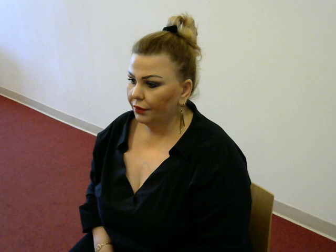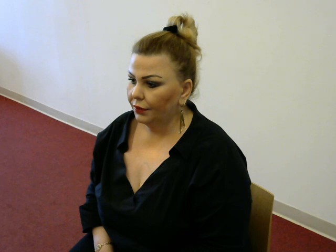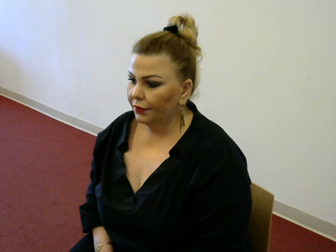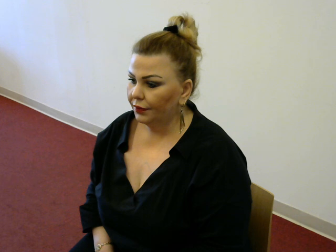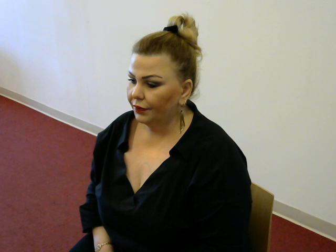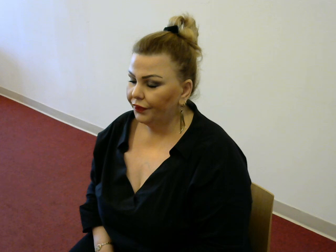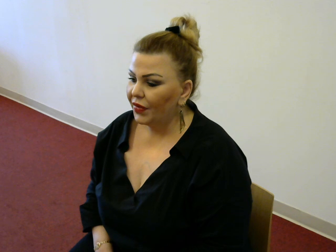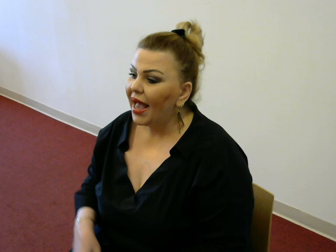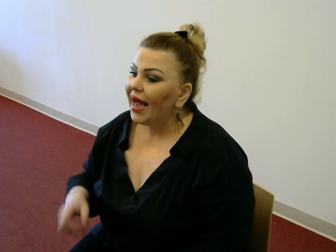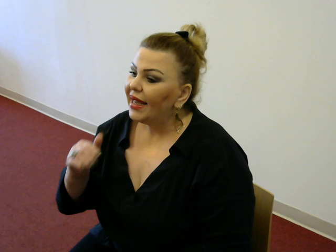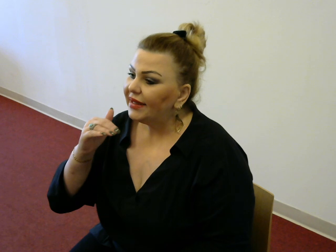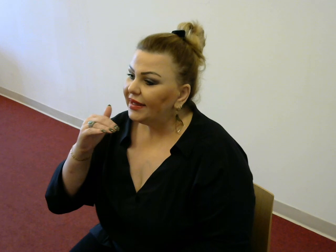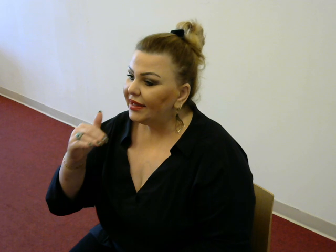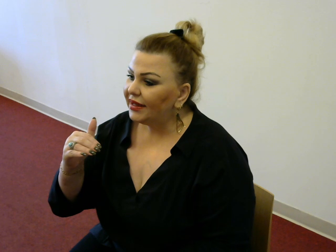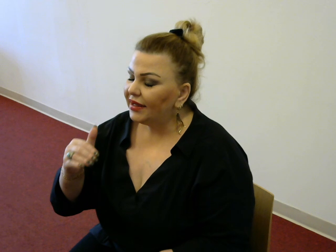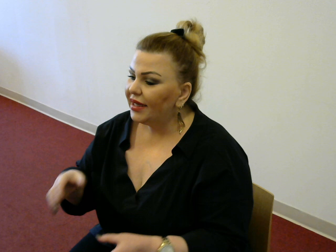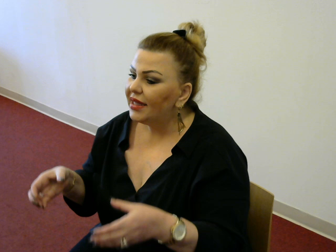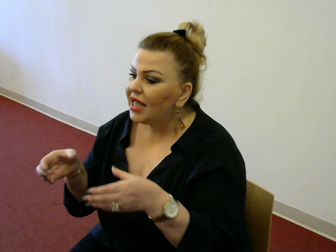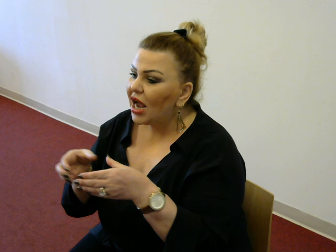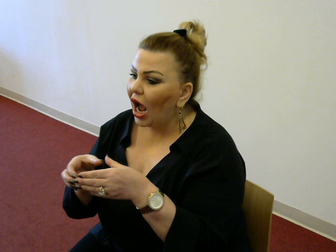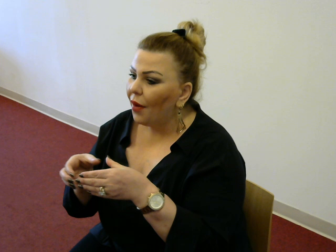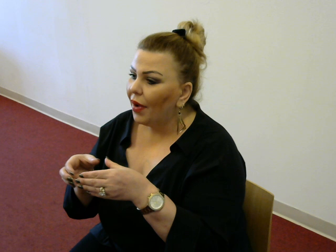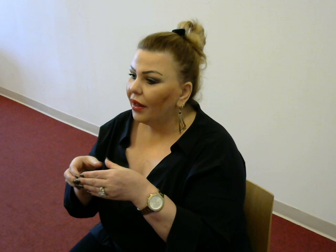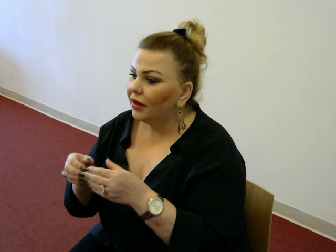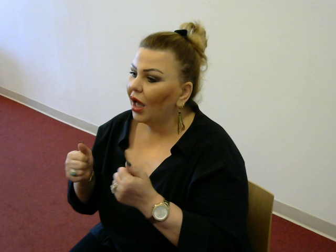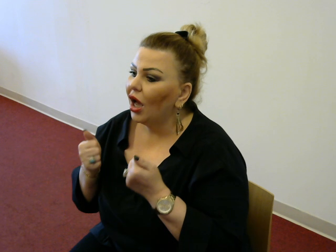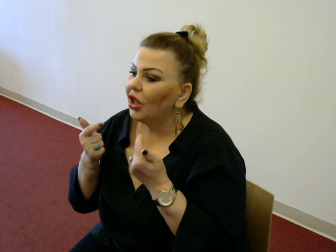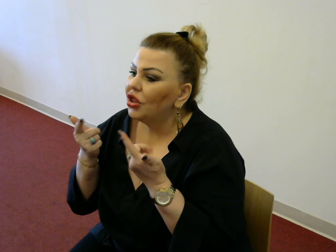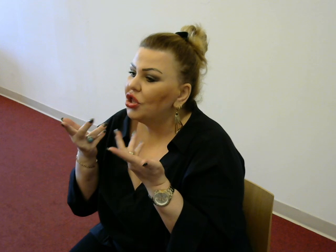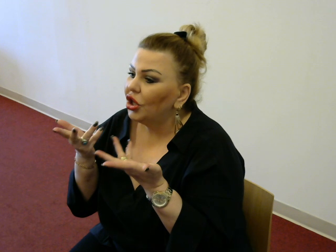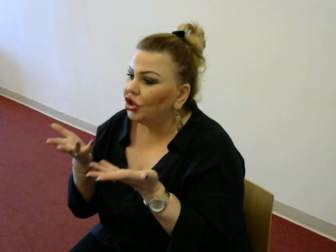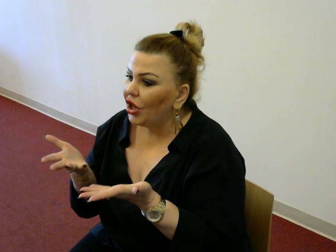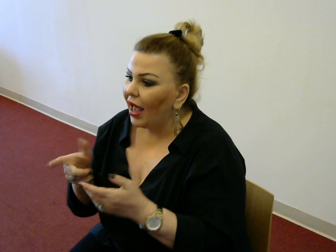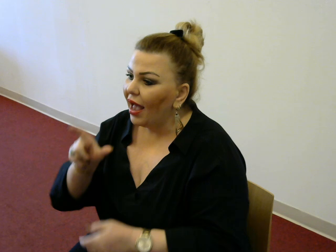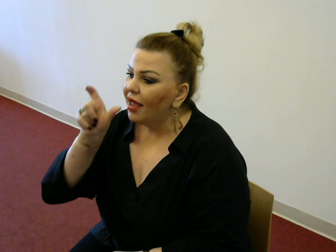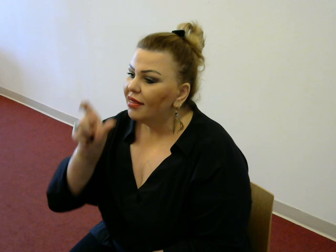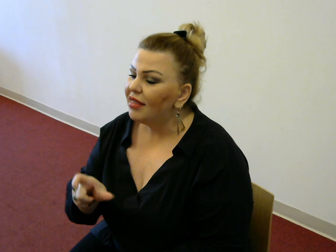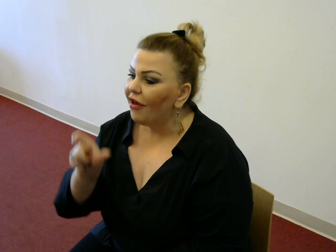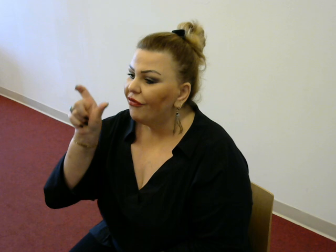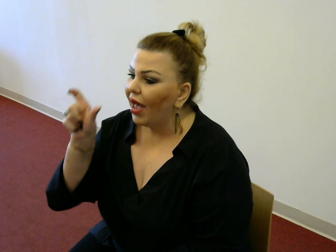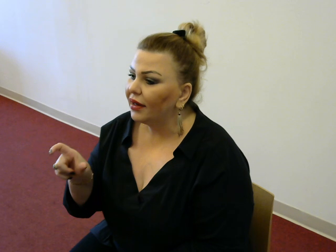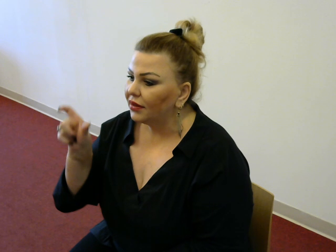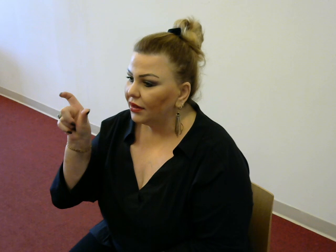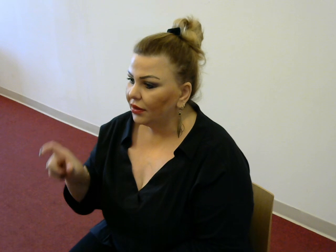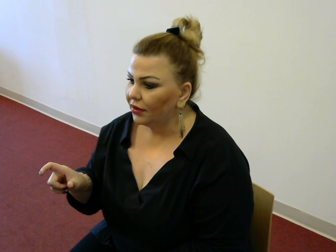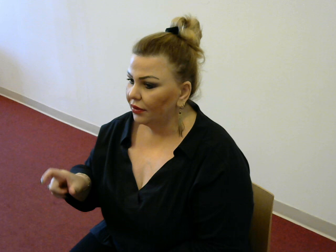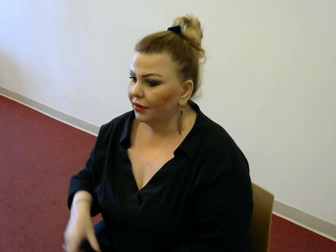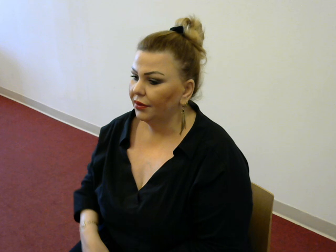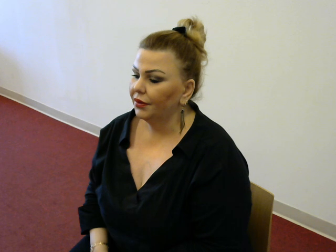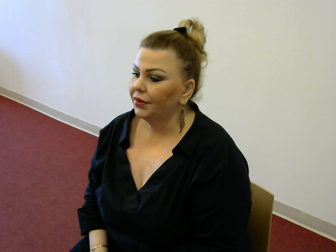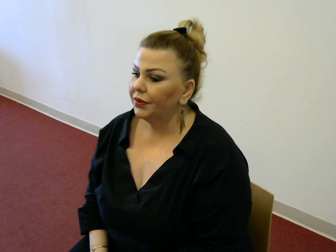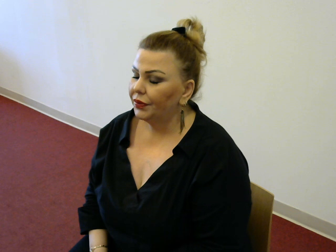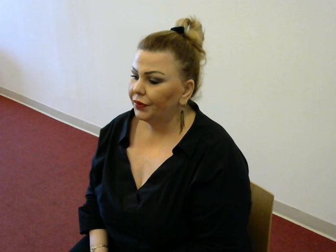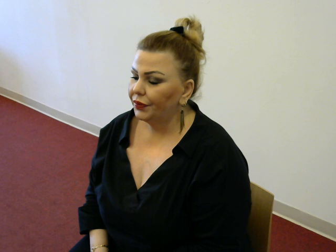Sizin komandada neçə nəfər var?